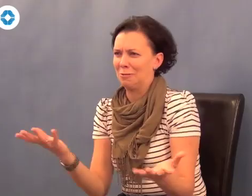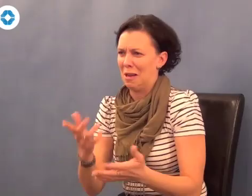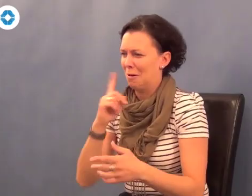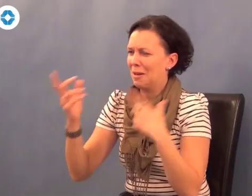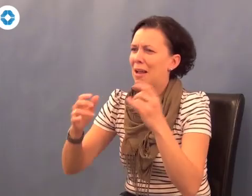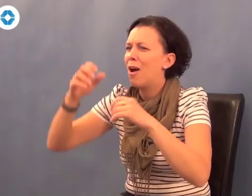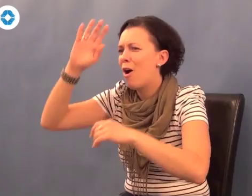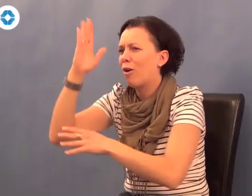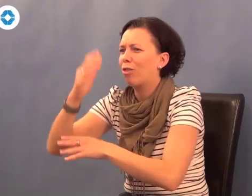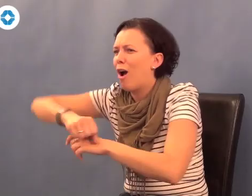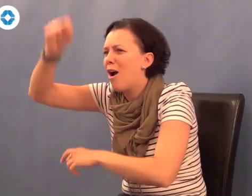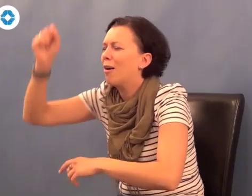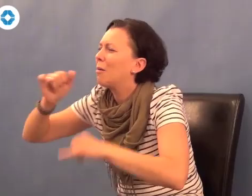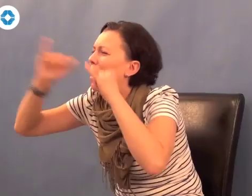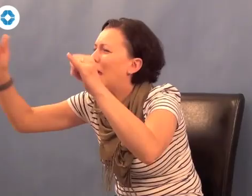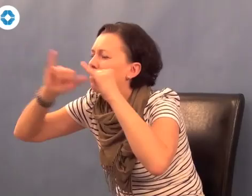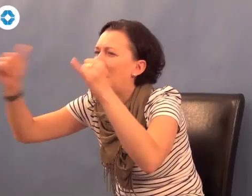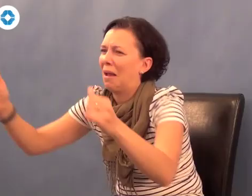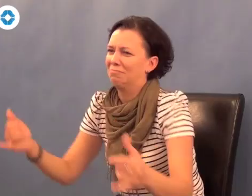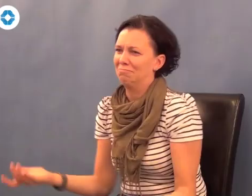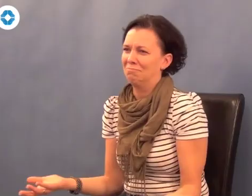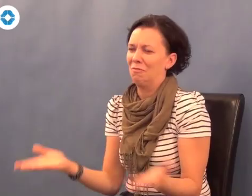Chłopak szuka, otwiera okno, krzyczy.